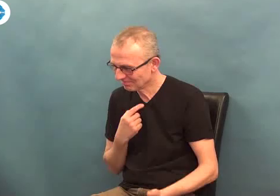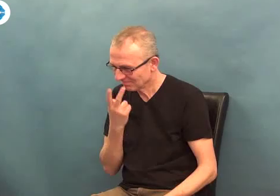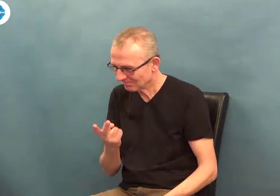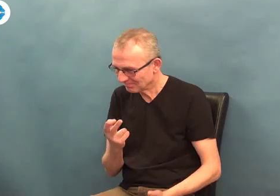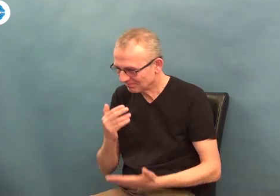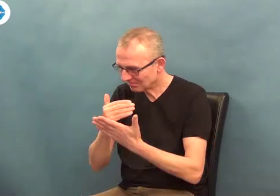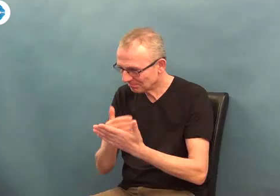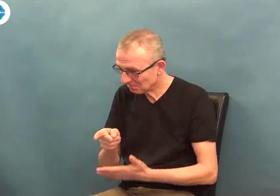Po kolei, super.